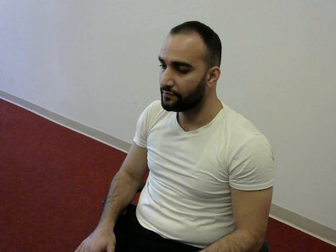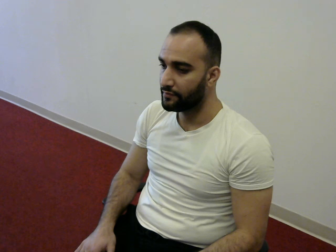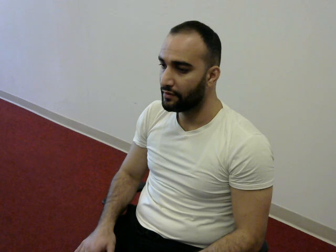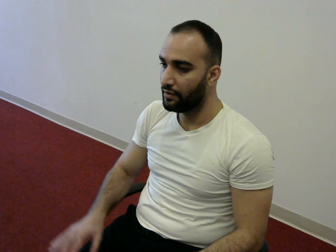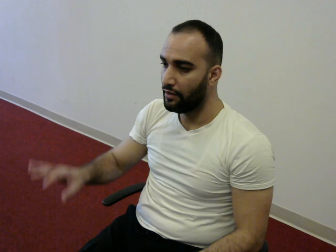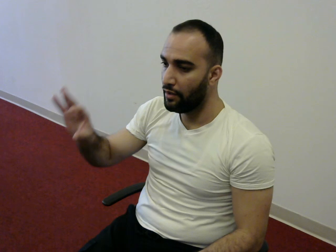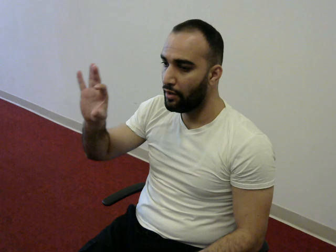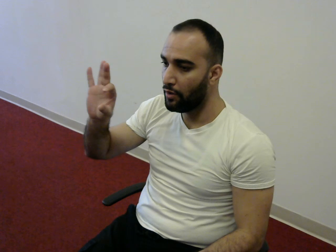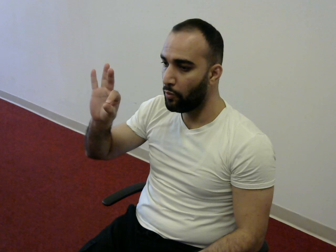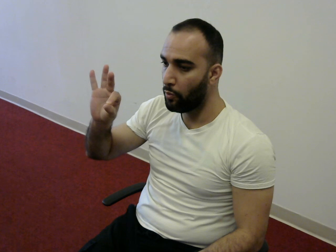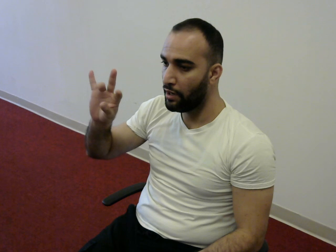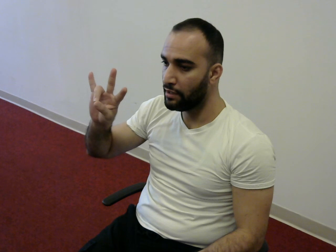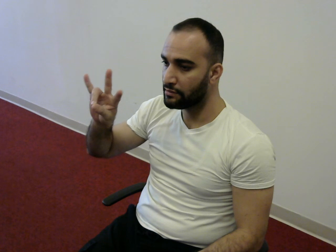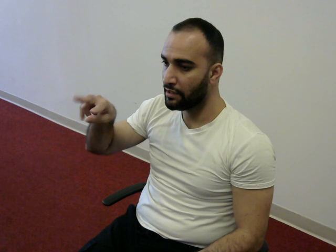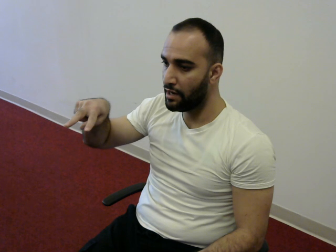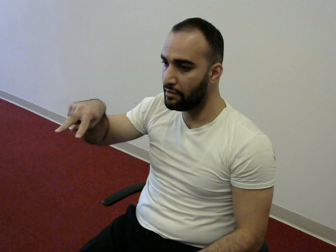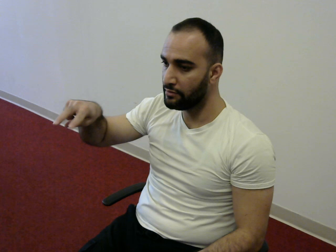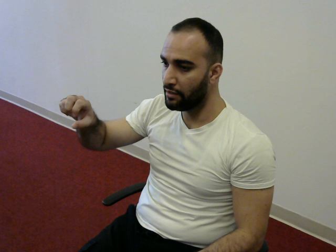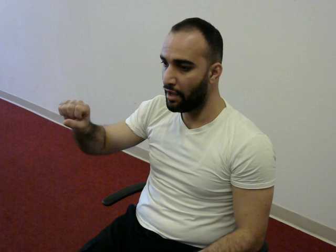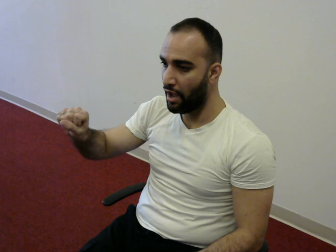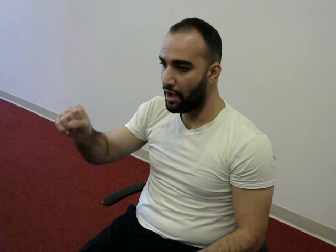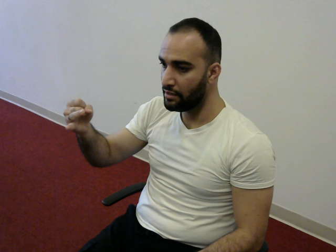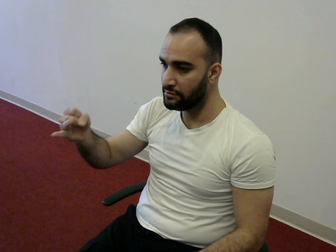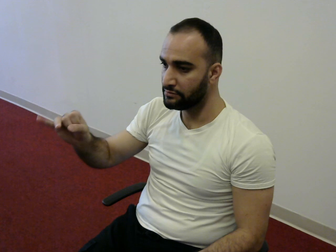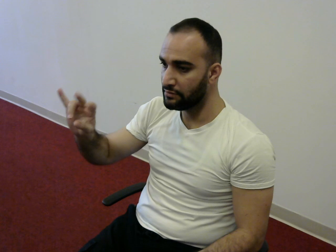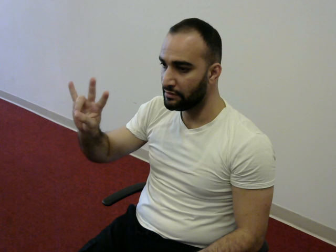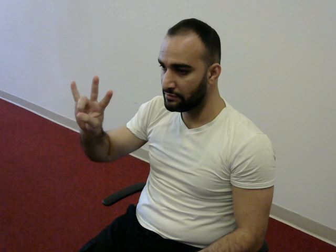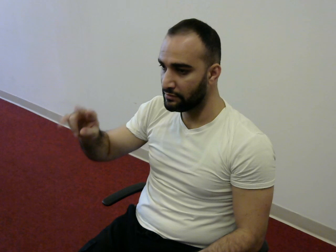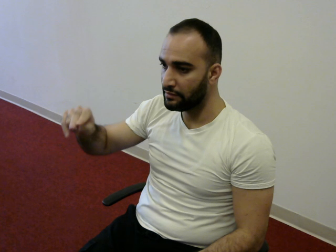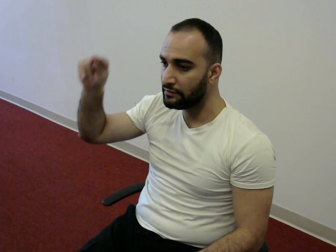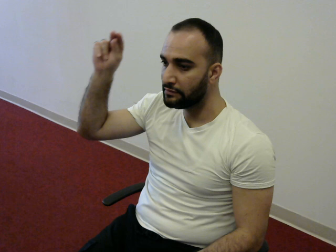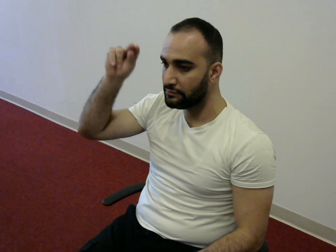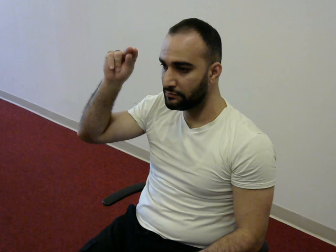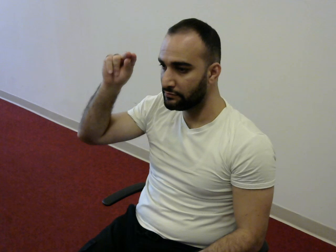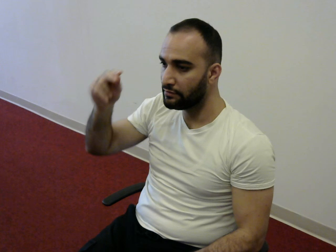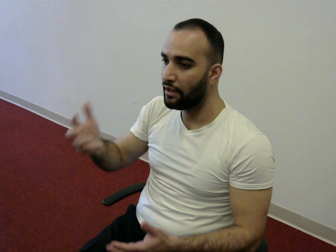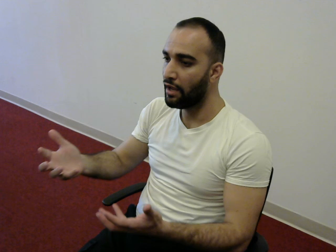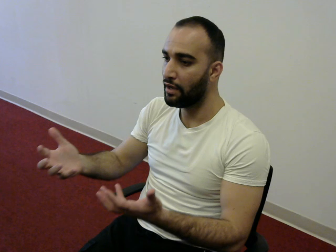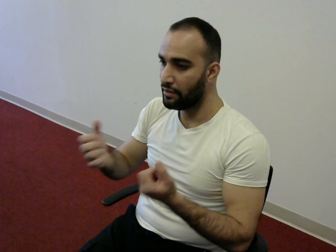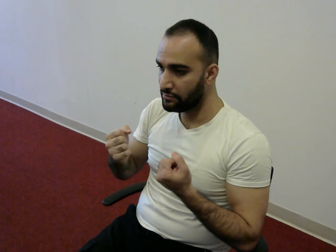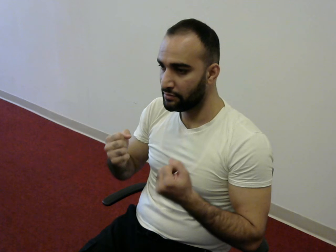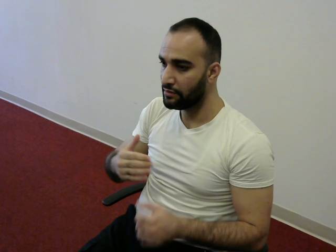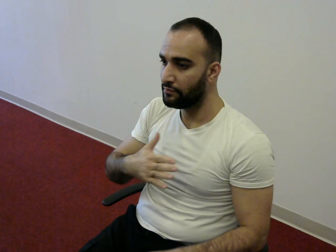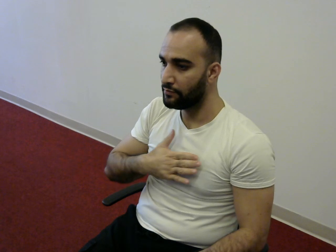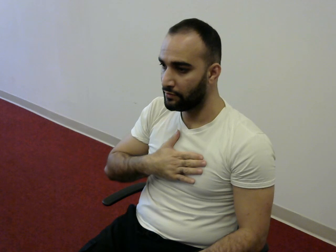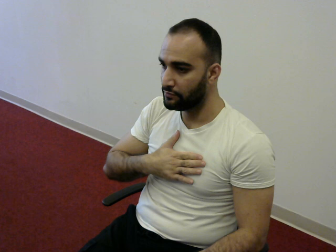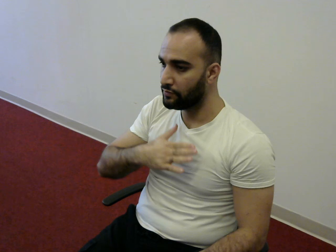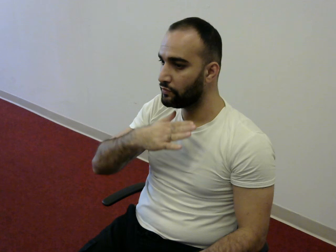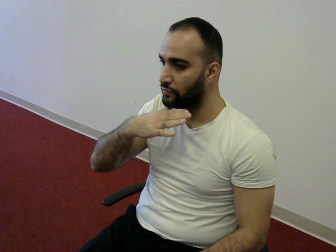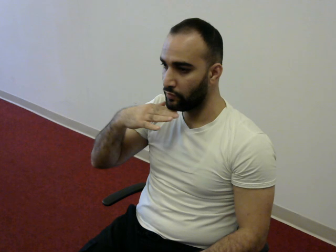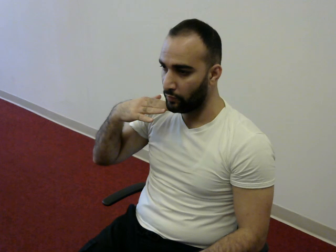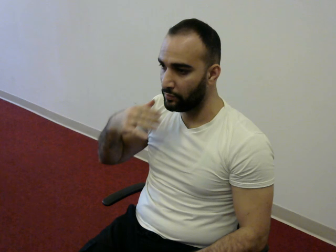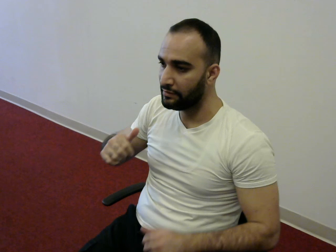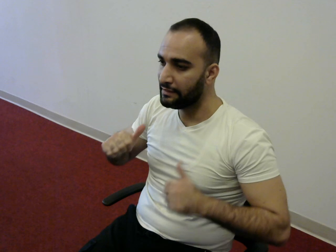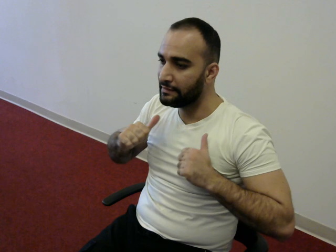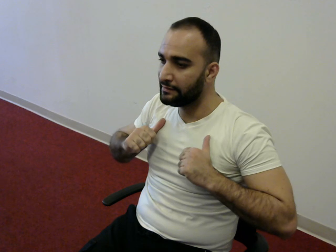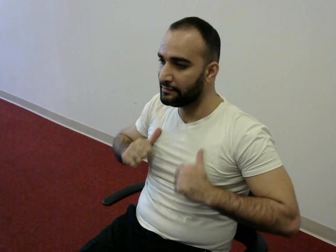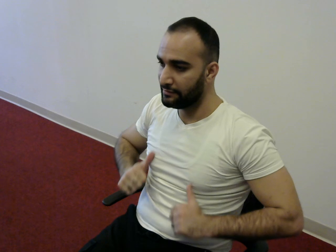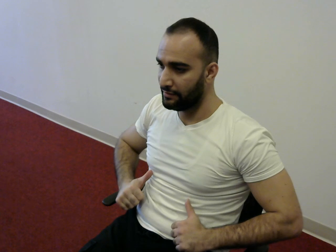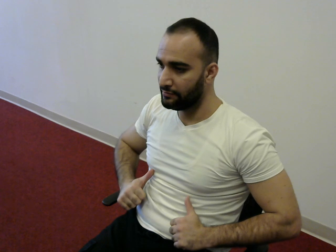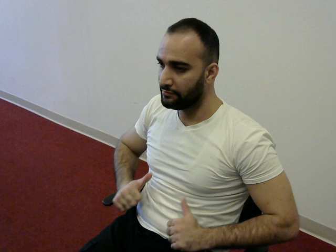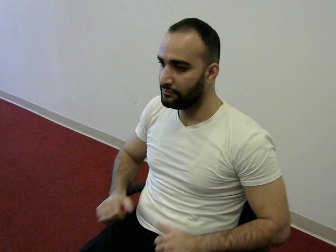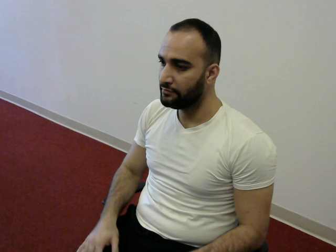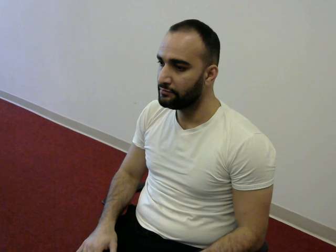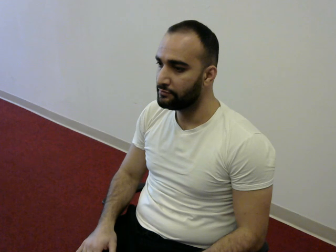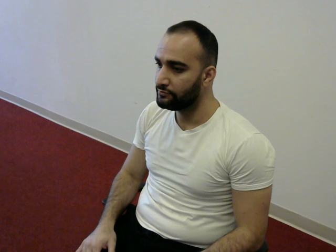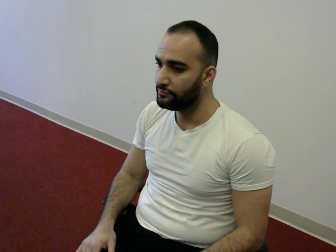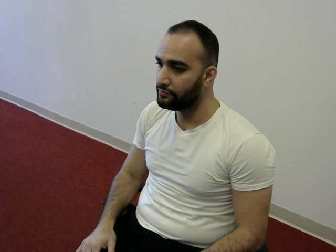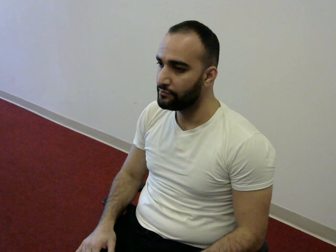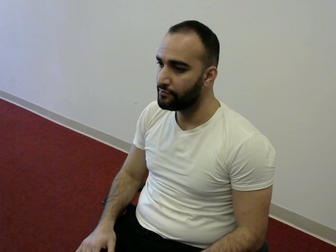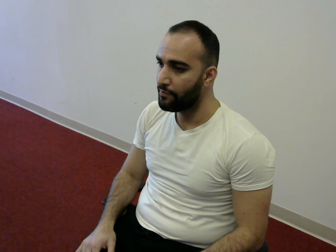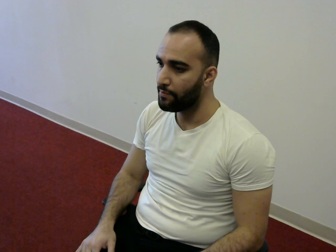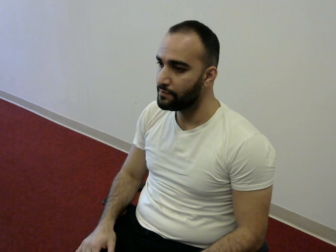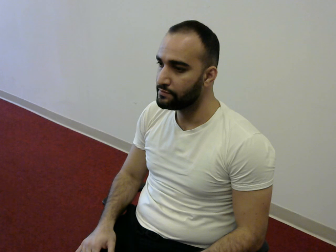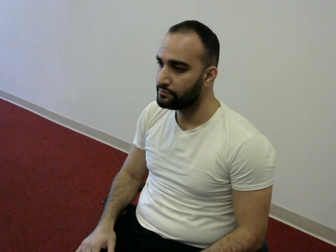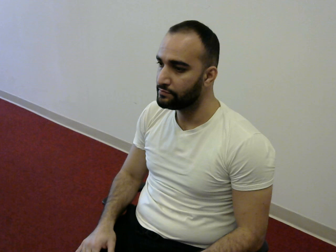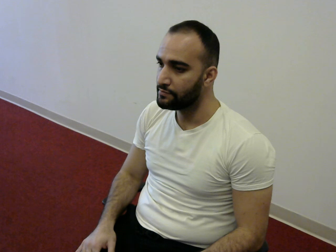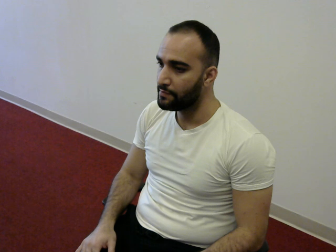Onlayn təhsil almaq mənə çox rahatdır